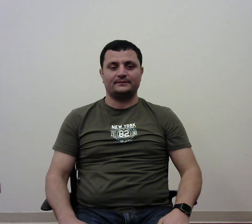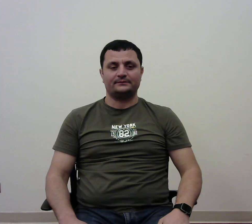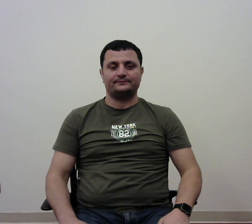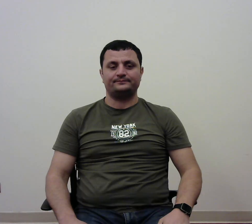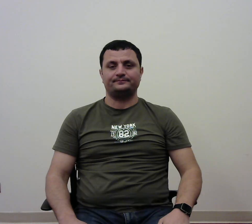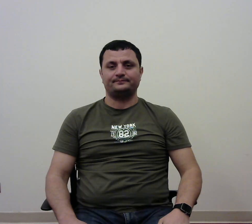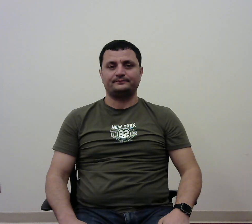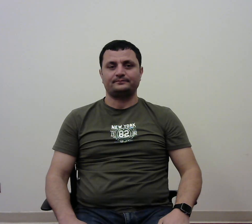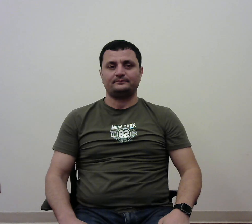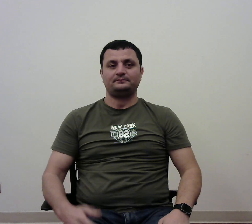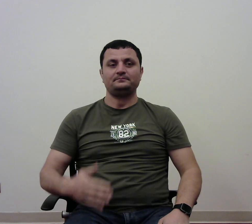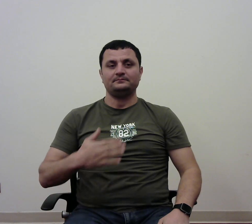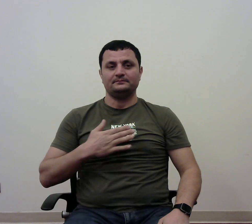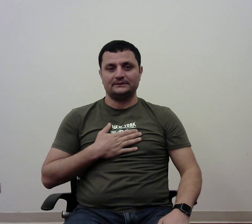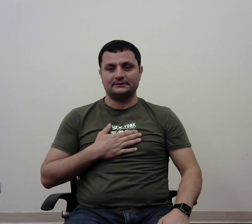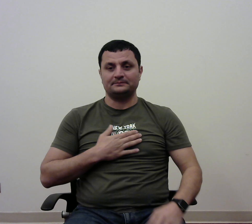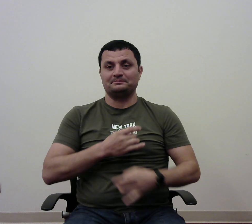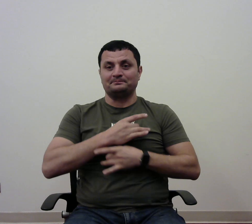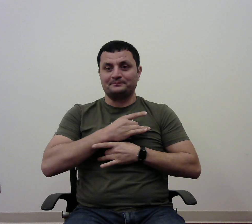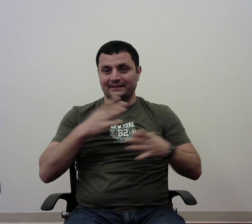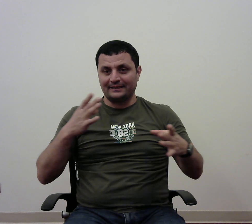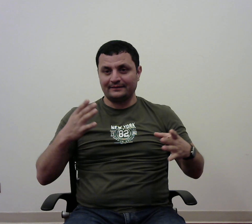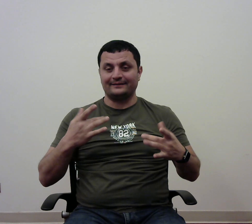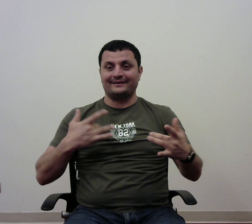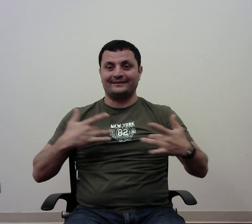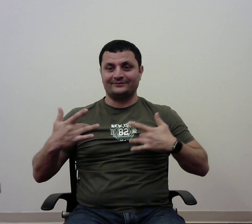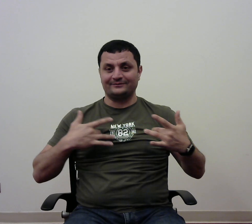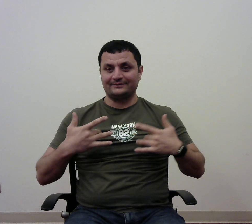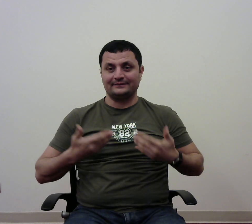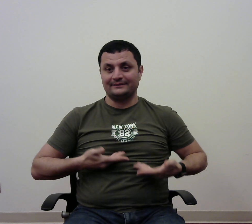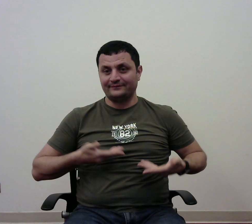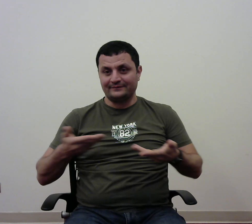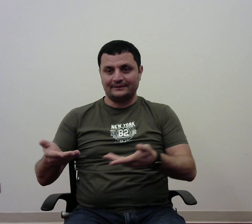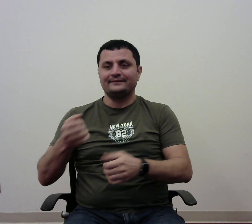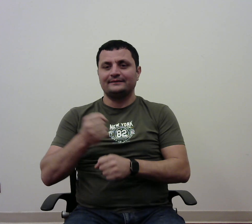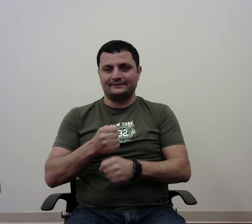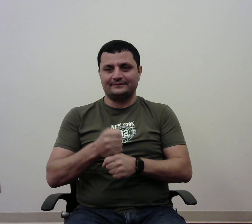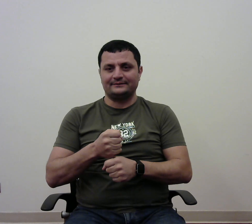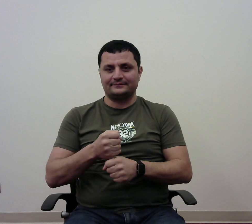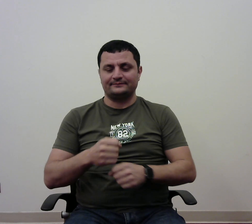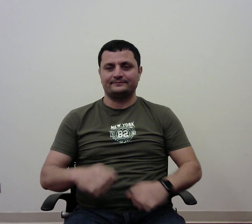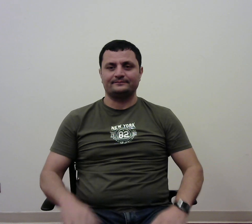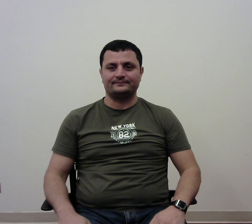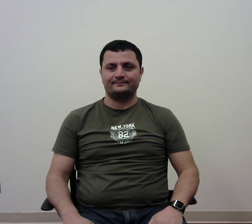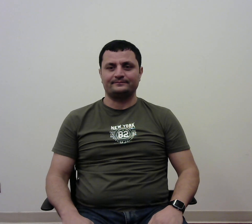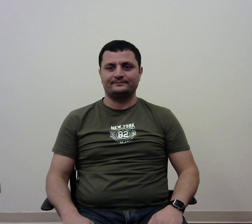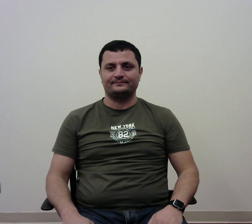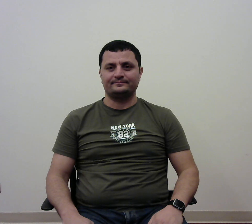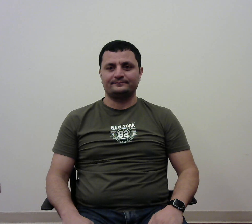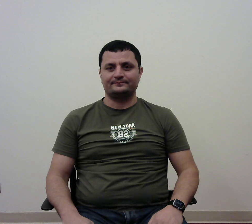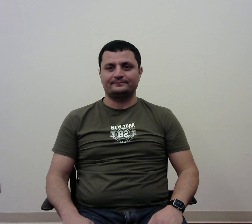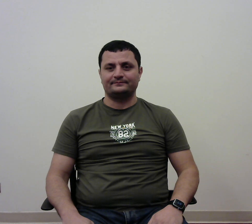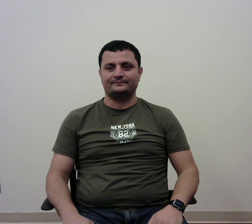Məni bayram tədbirinə dəvət ediblər